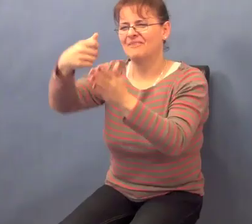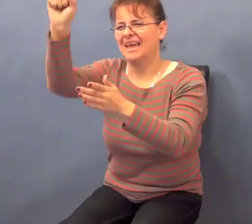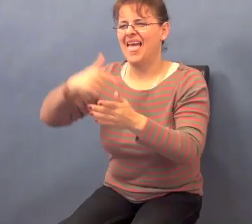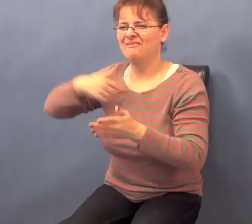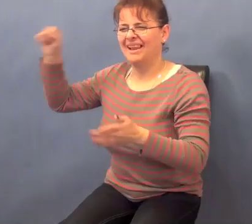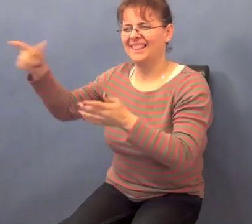Przegrasz czy wygrasz.